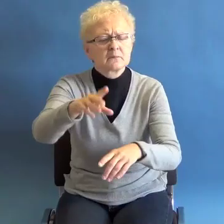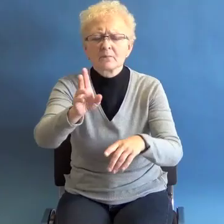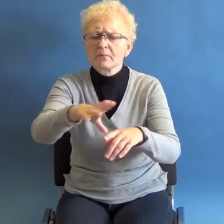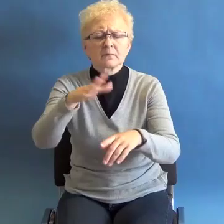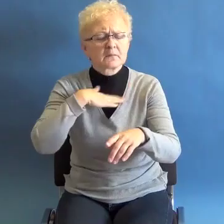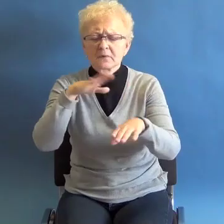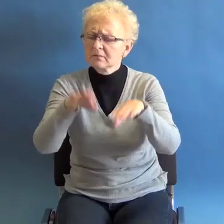To zależy.